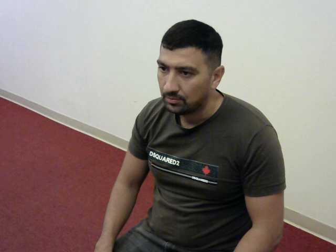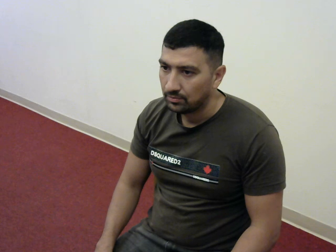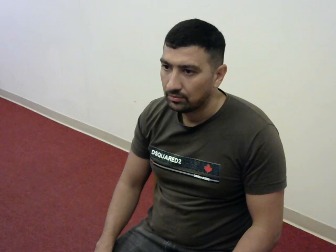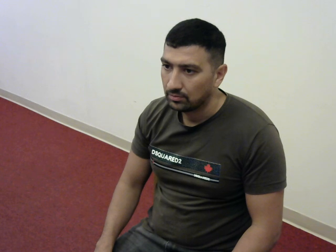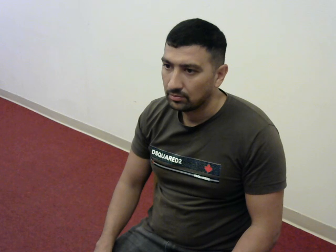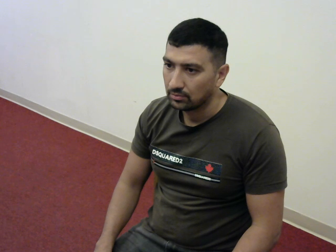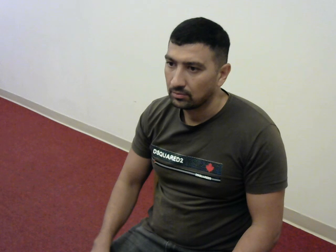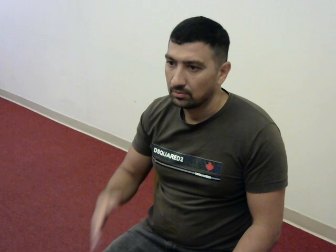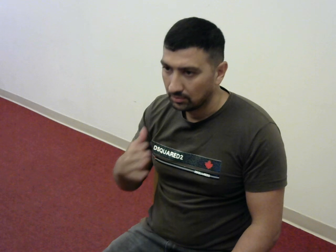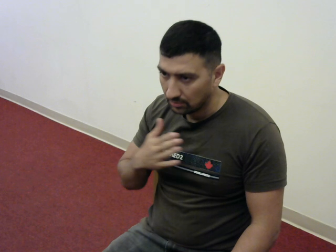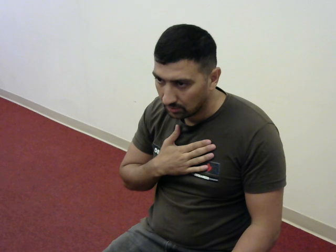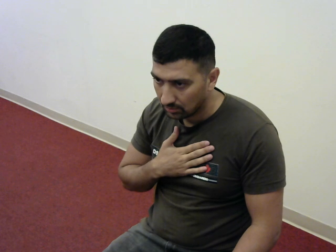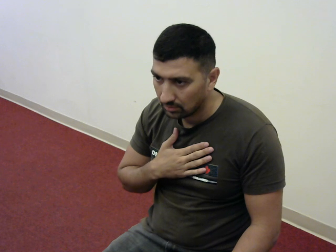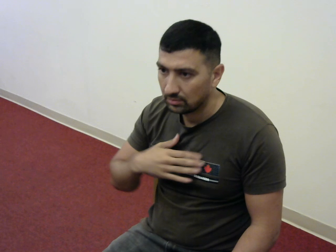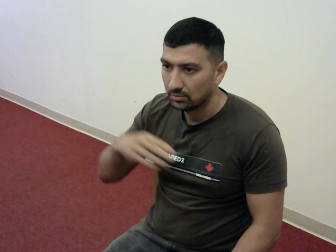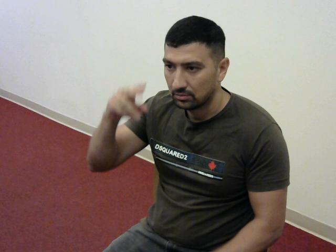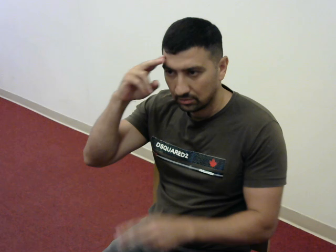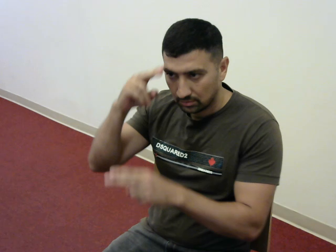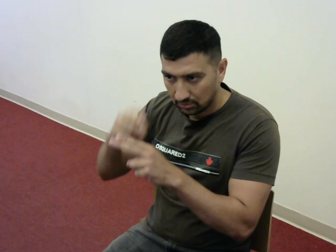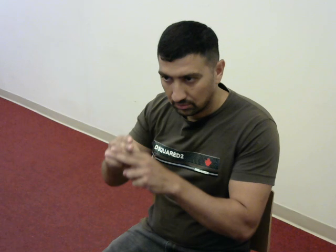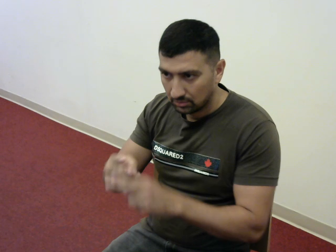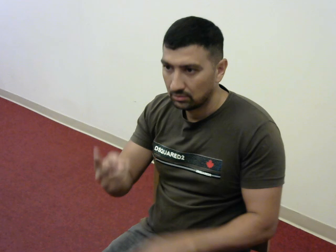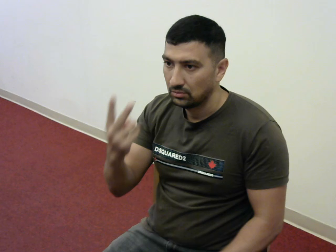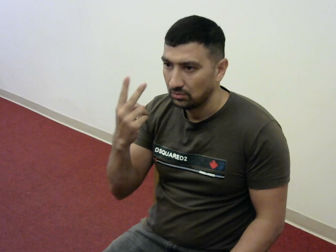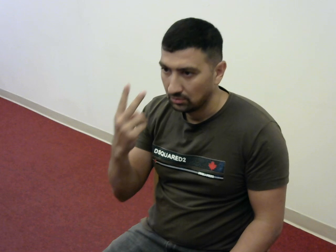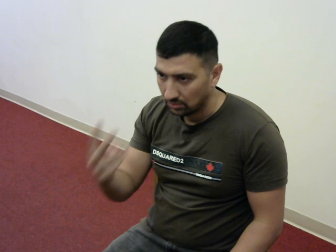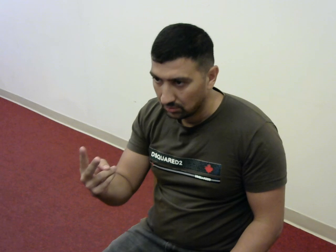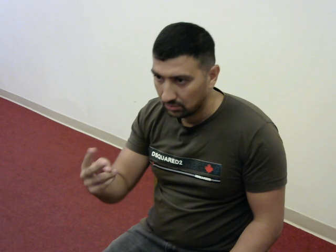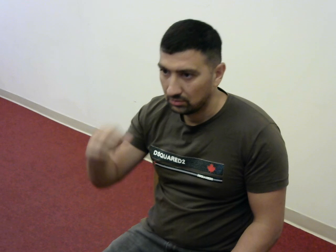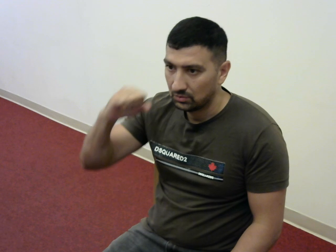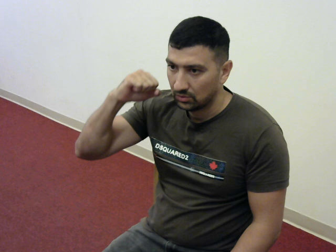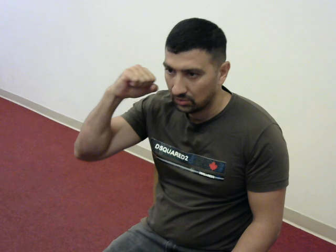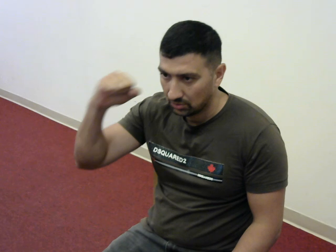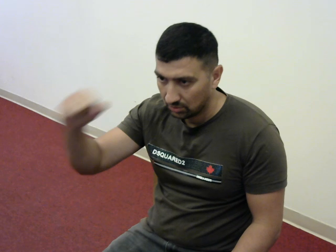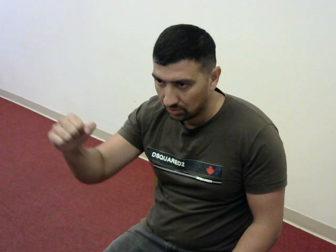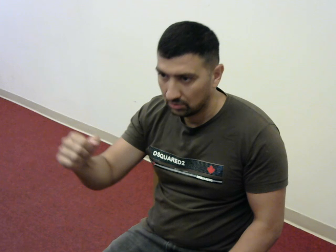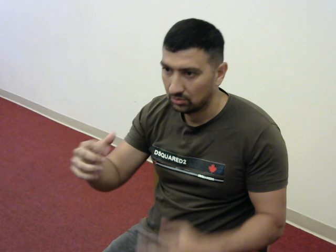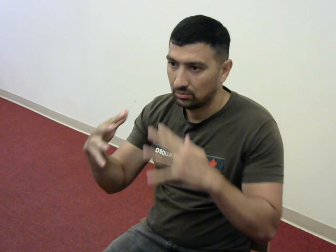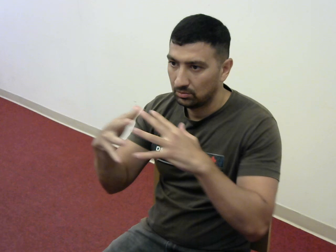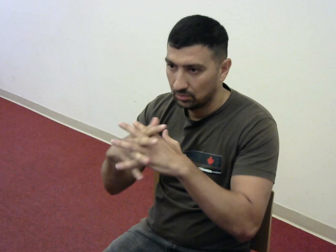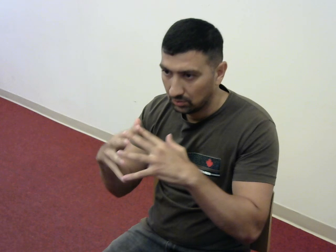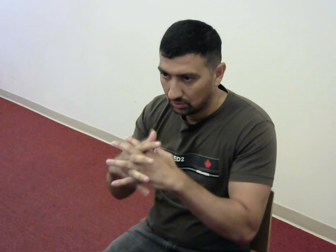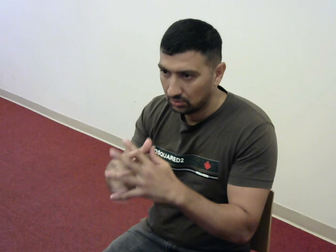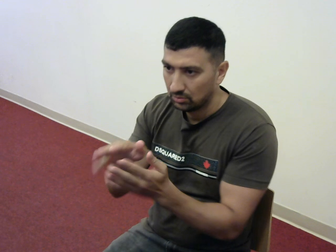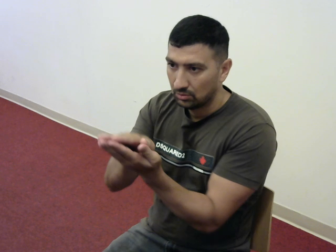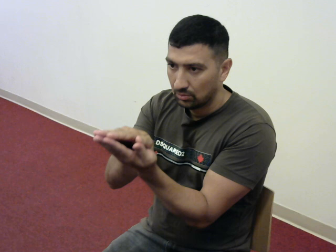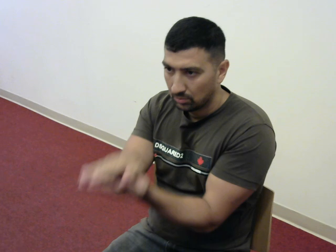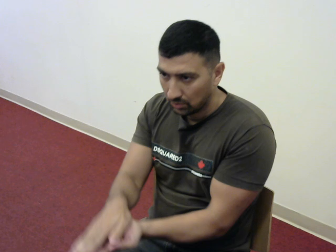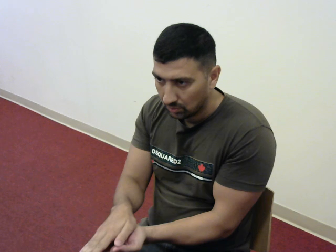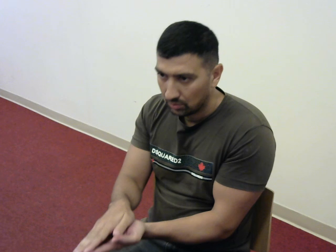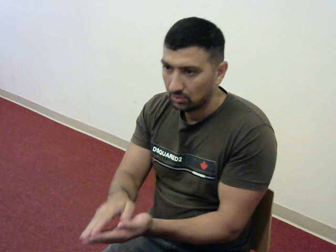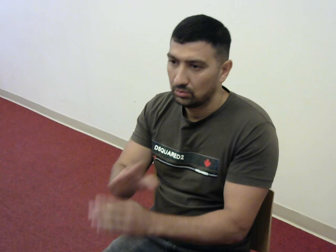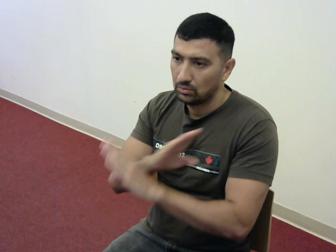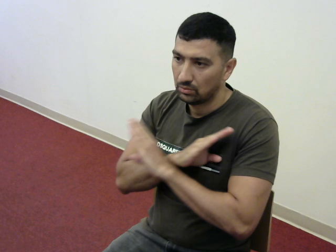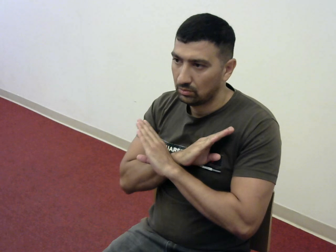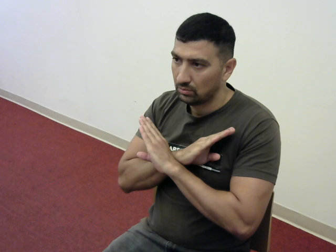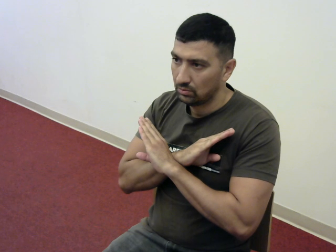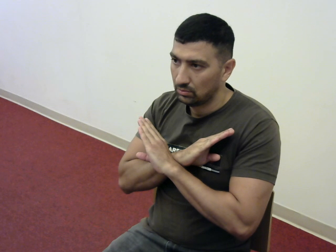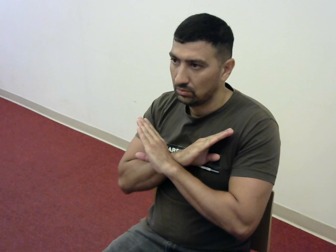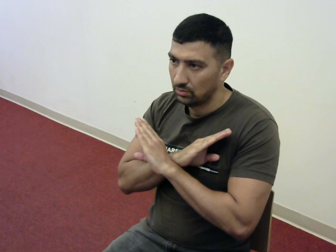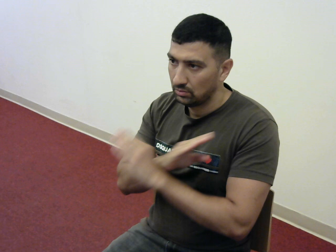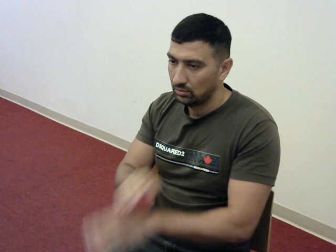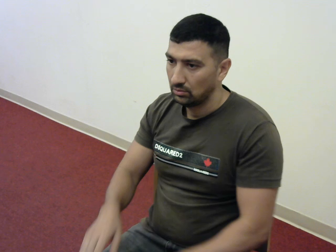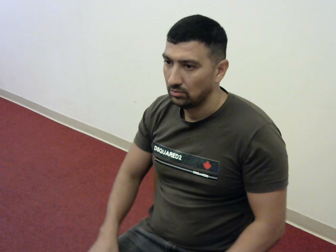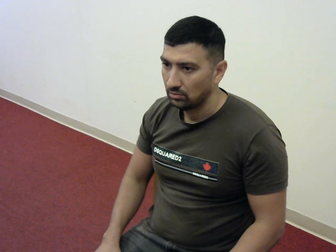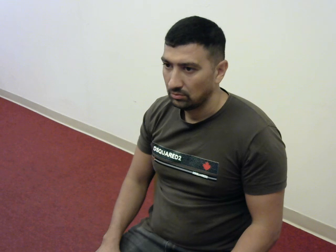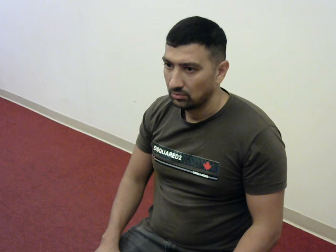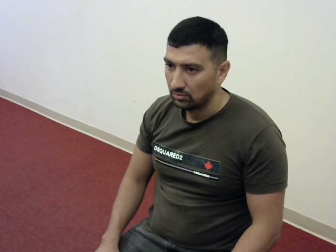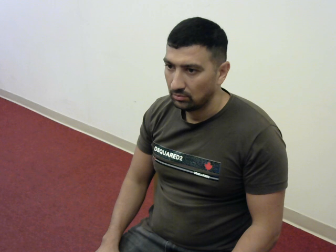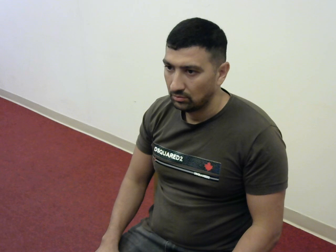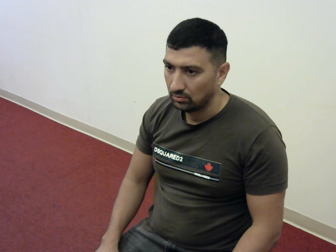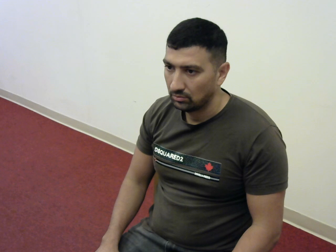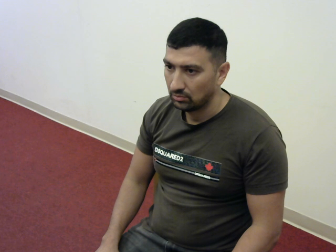Mənim qardaşım 2-ci Qarabağ müharibəsində şəhid olub